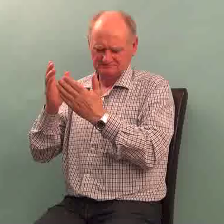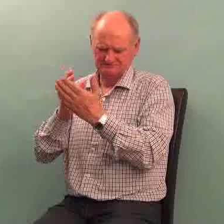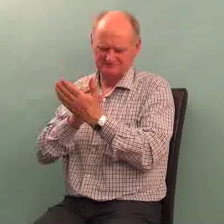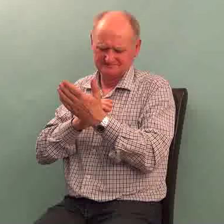Chcieli...